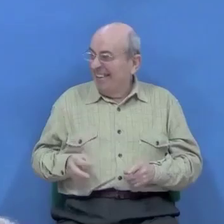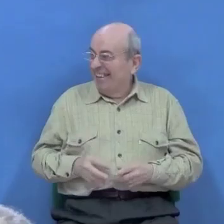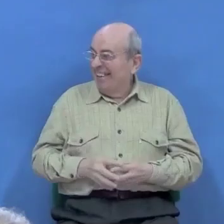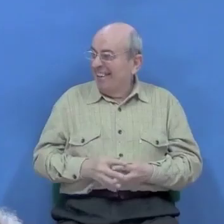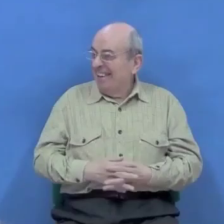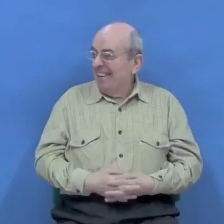Dobrze?